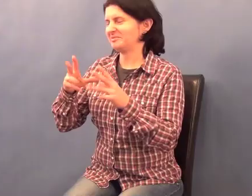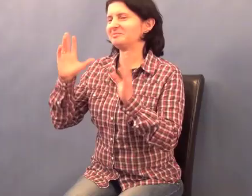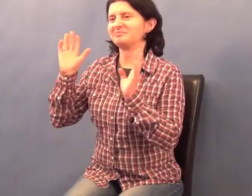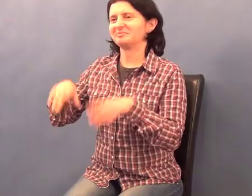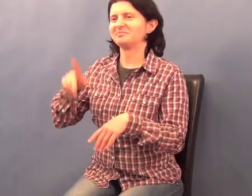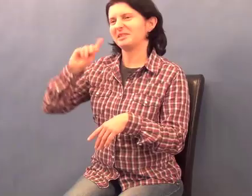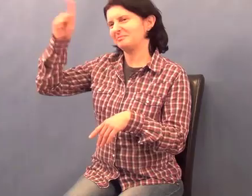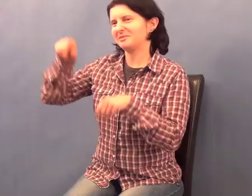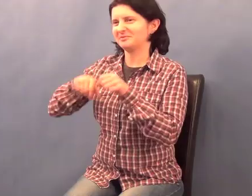"Rowerzysta miał" odpowiedziało trzech chłopaków.